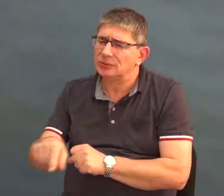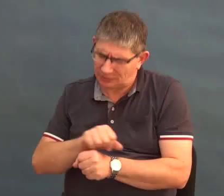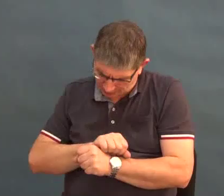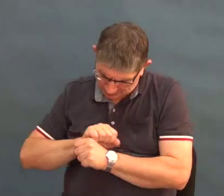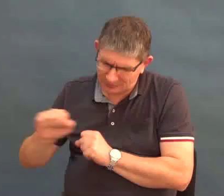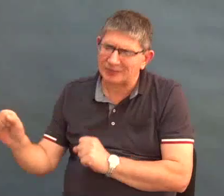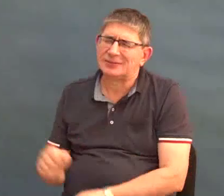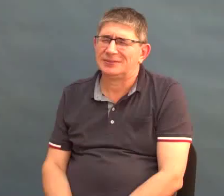Jest.